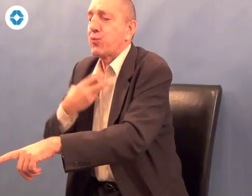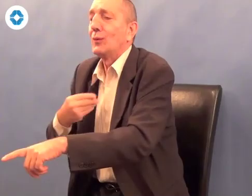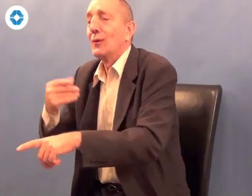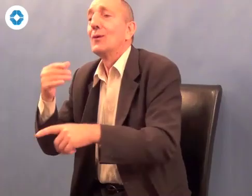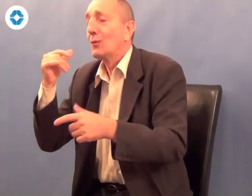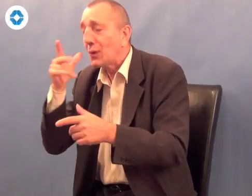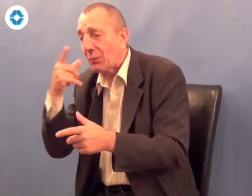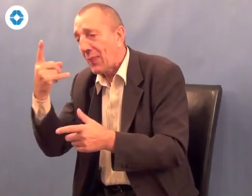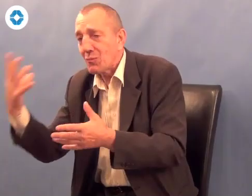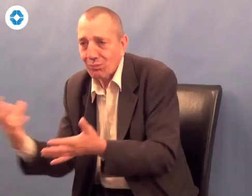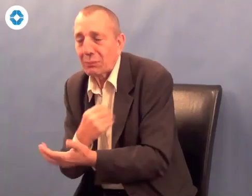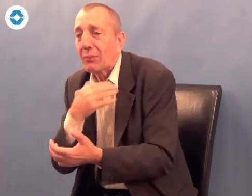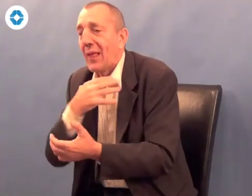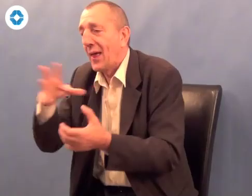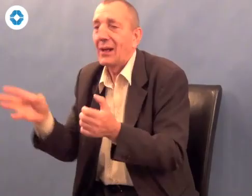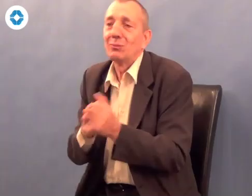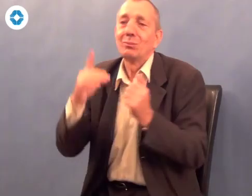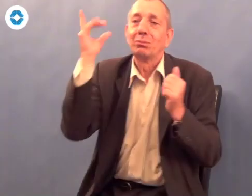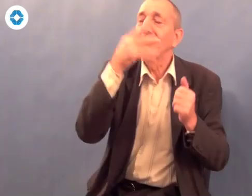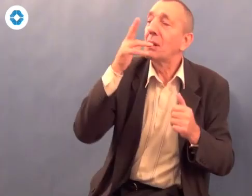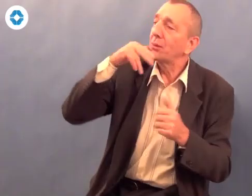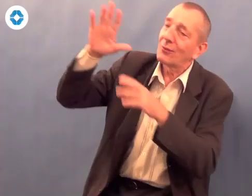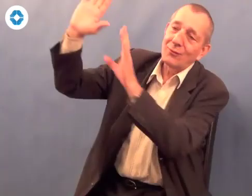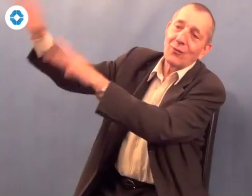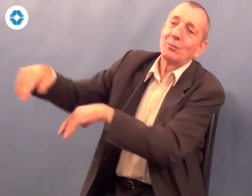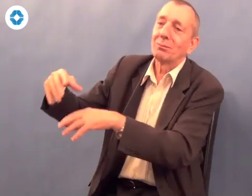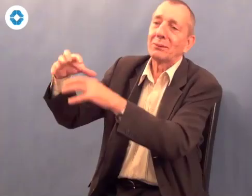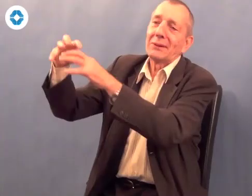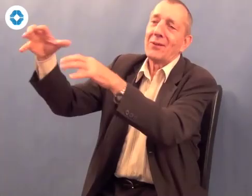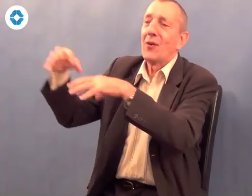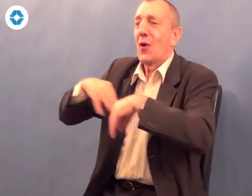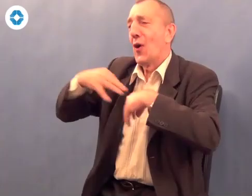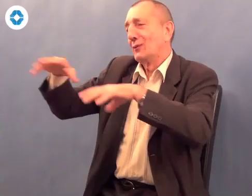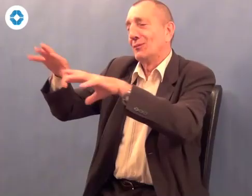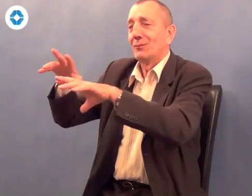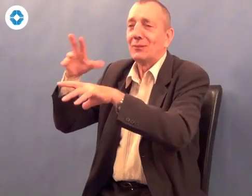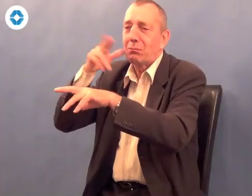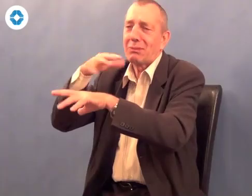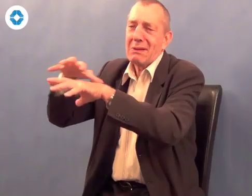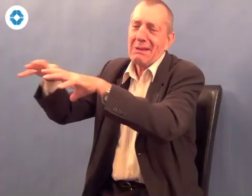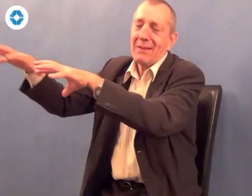Bierze jedną żabę i razem z psem odchodzą, zostawiają całą rodzinę żaby, było ich pełno.